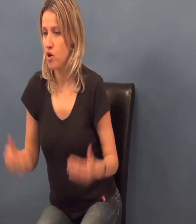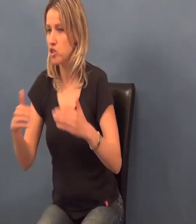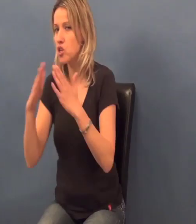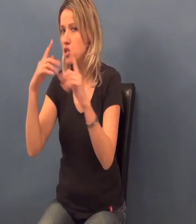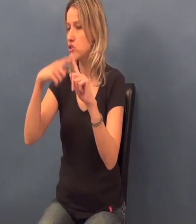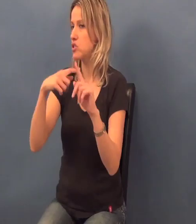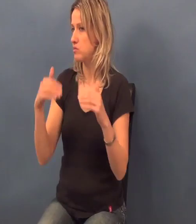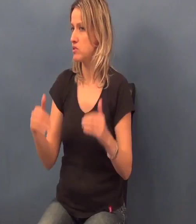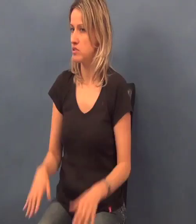Może przy kościele, może.